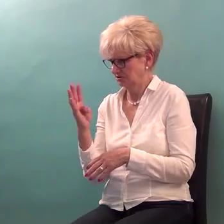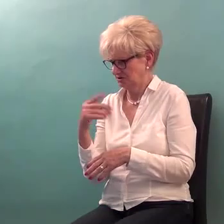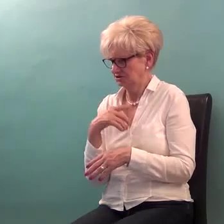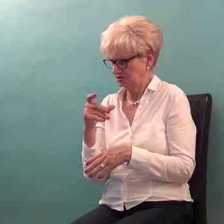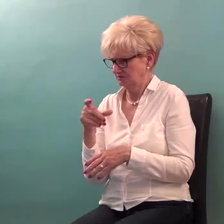Ja w czwartek.